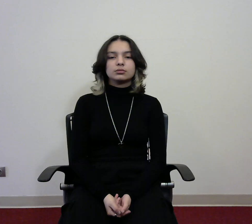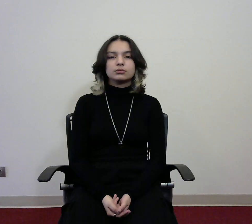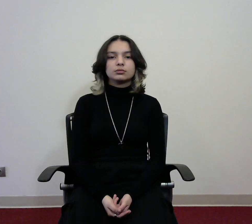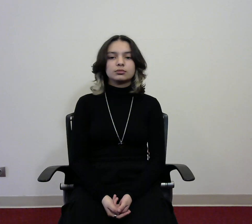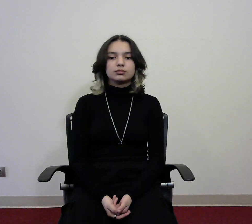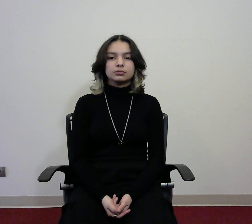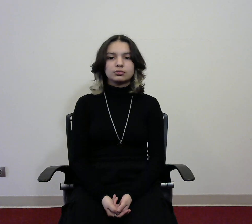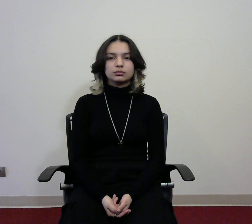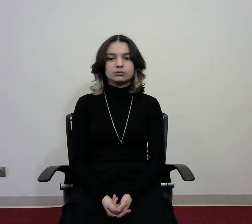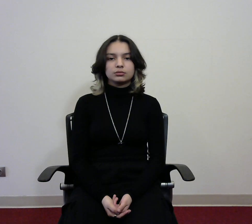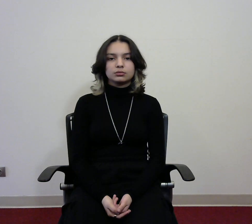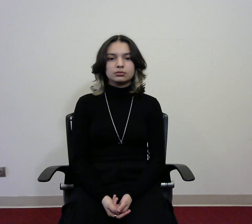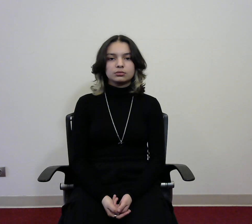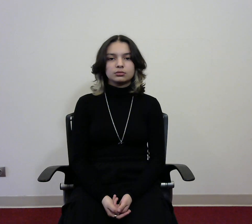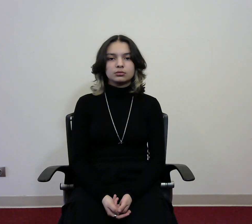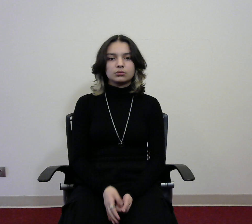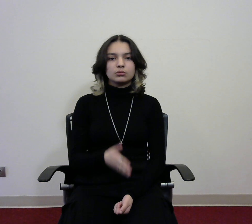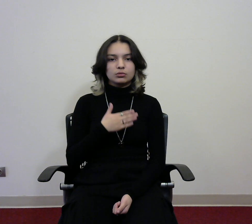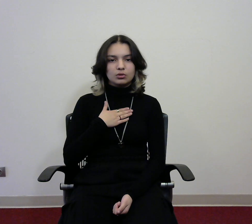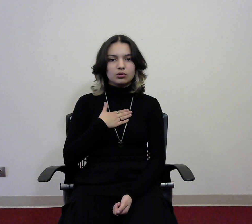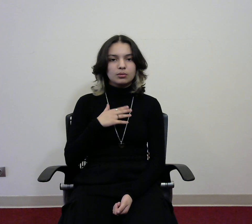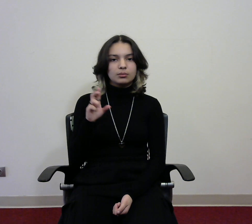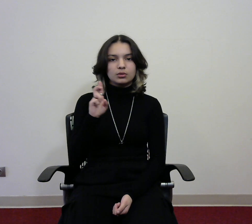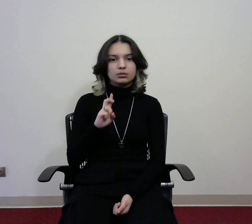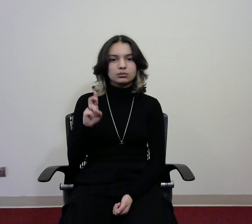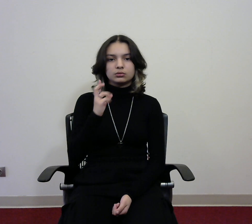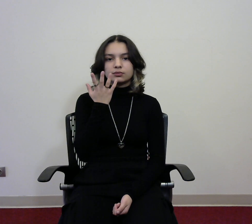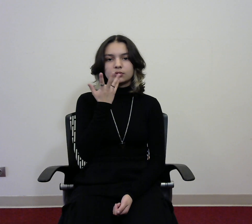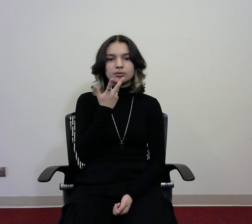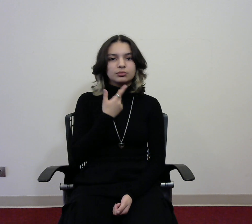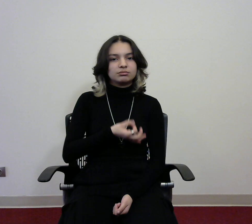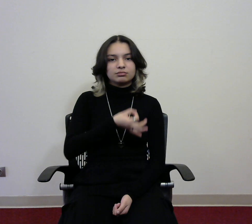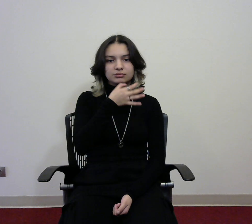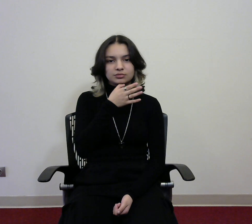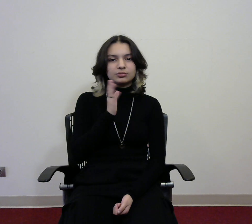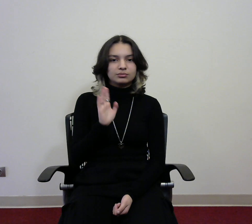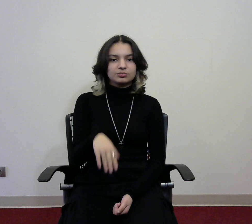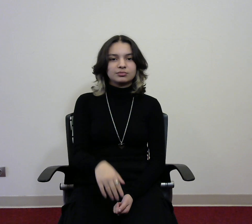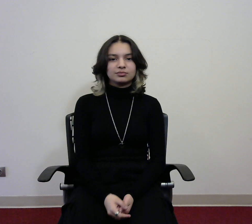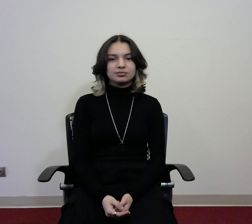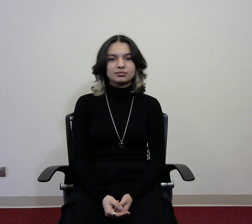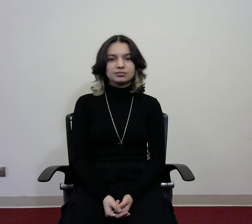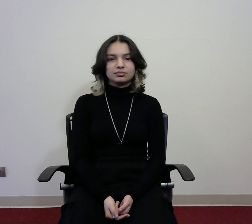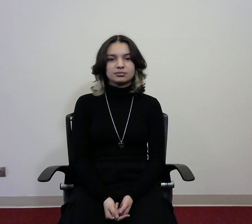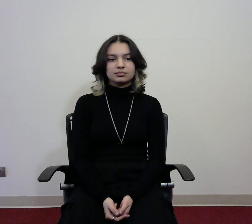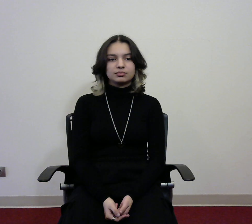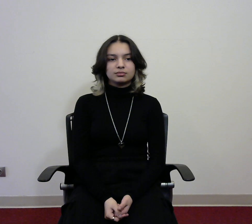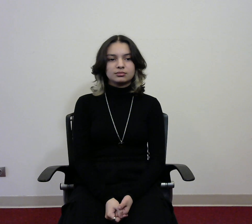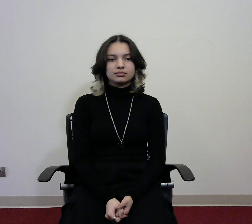Mənim bənövşəyi rəngdən xoşum gəlir